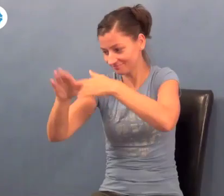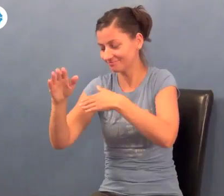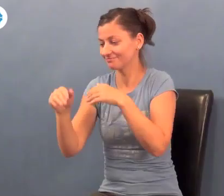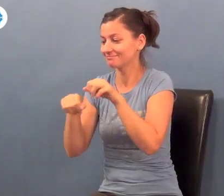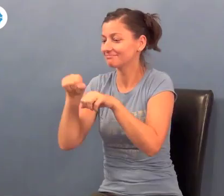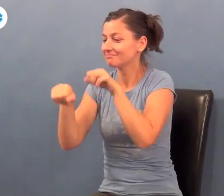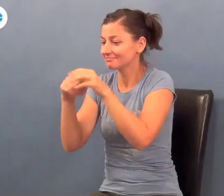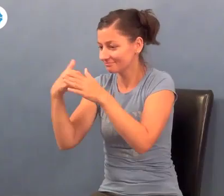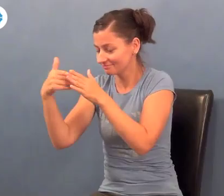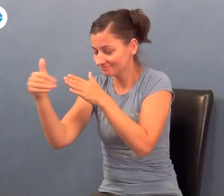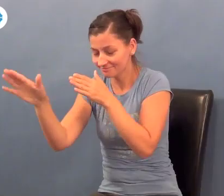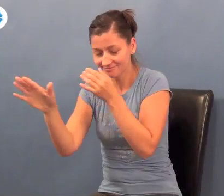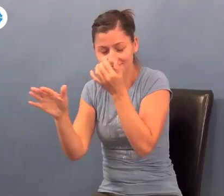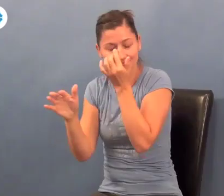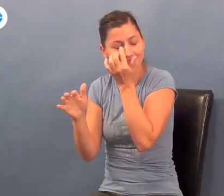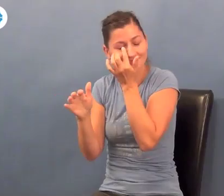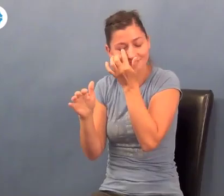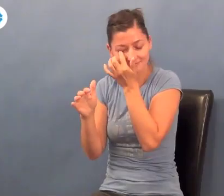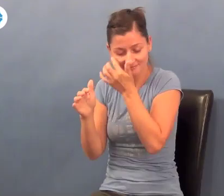Pojechał dalej na rowerze.